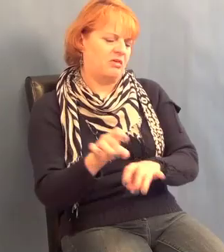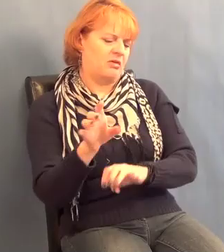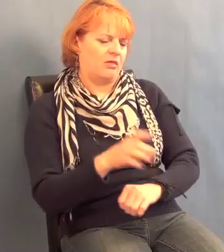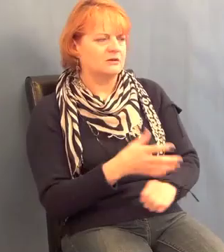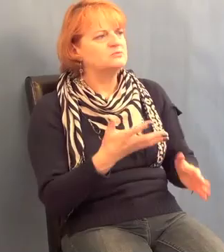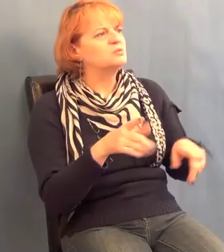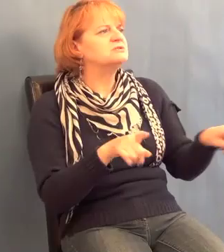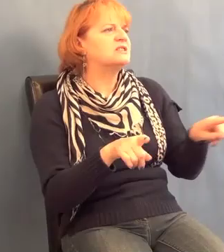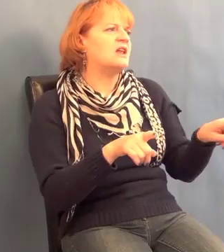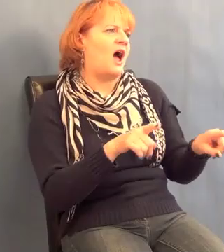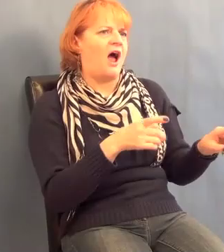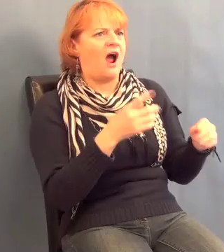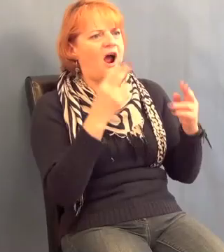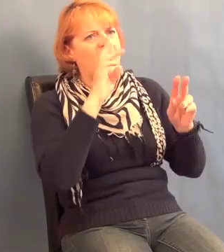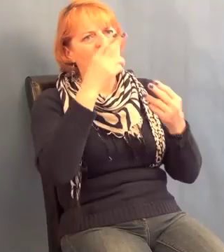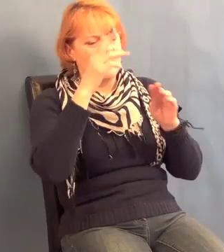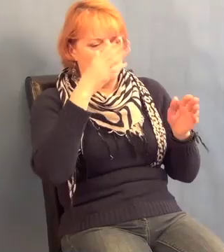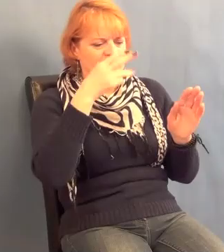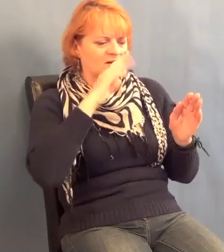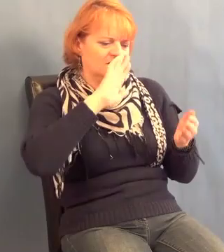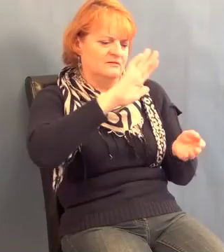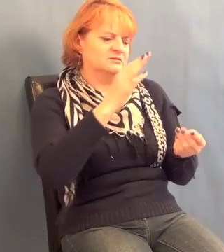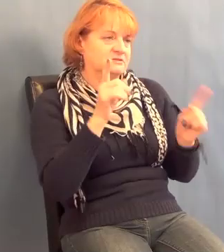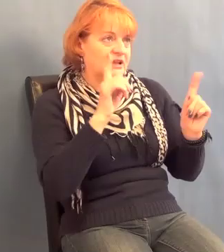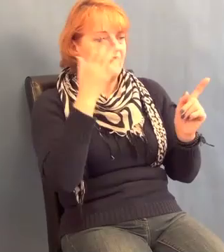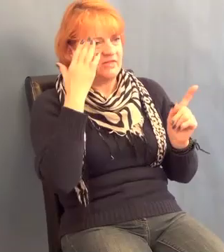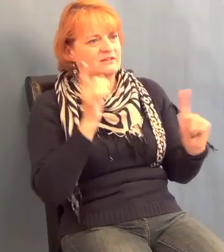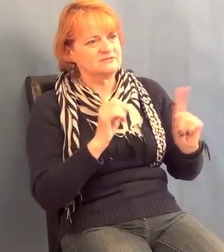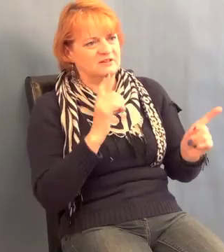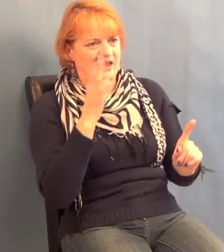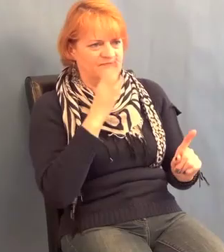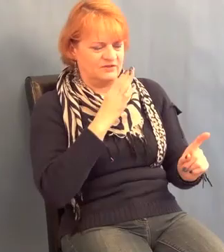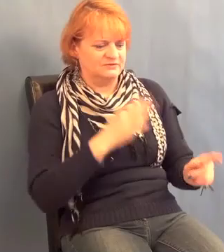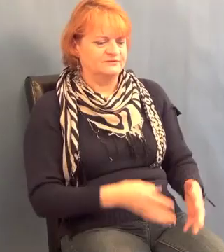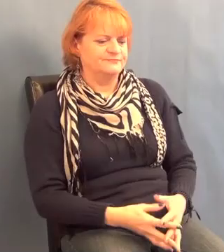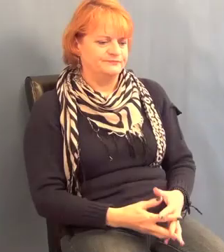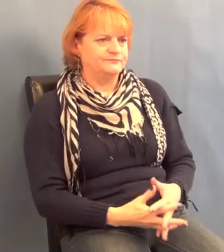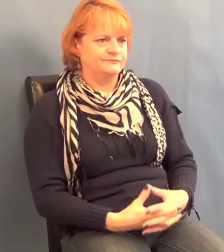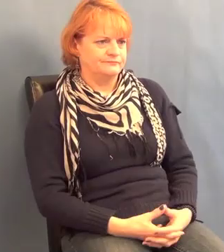Jak ktoś będzie tędy przebiegał i zobaczy ten znak, to powinien wiedzieć, że powietrze jest zatrute.